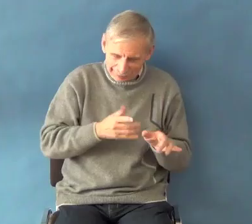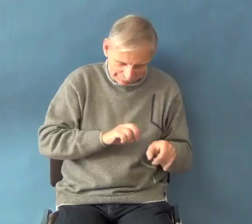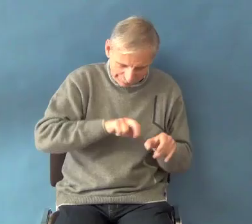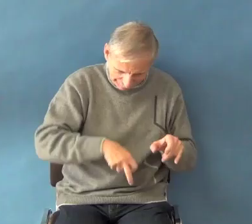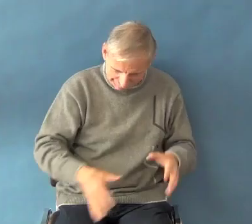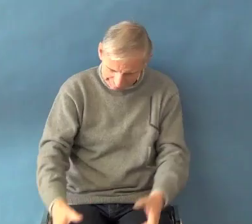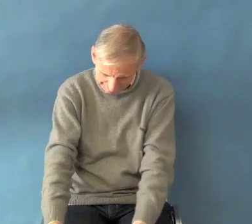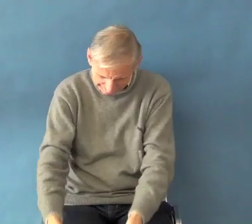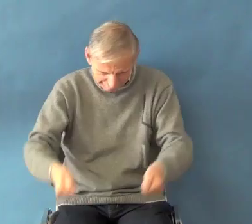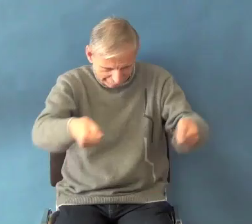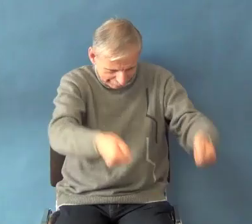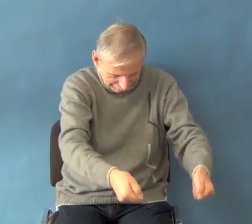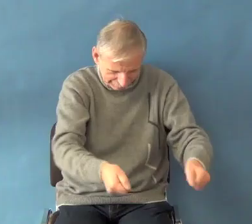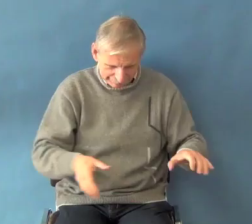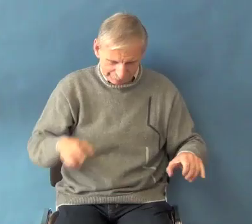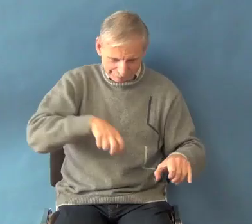Zsiada z niego i wkłada kosz.